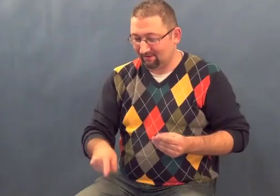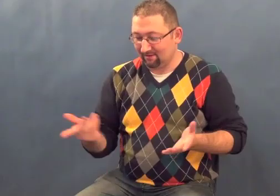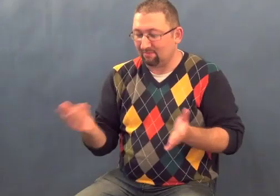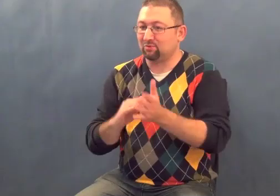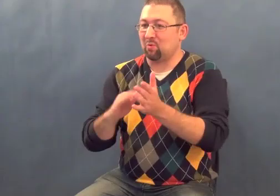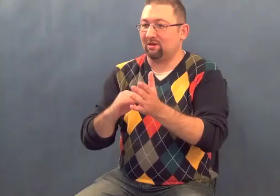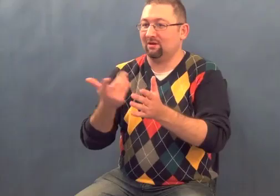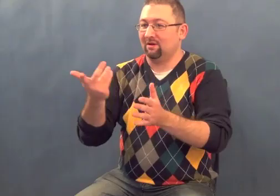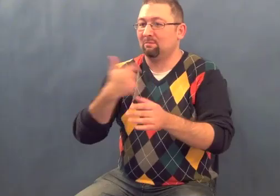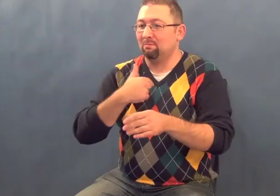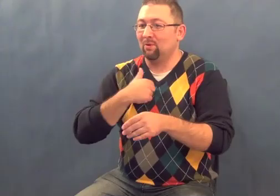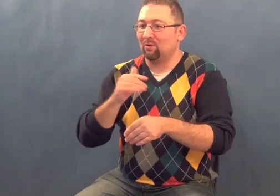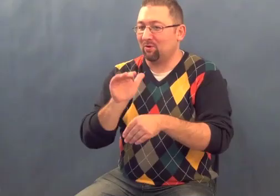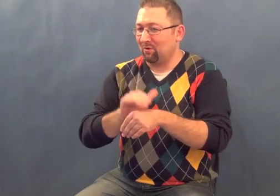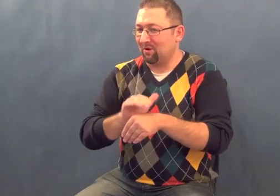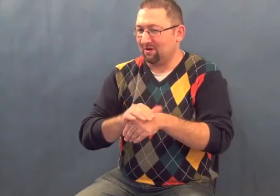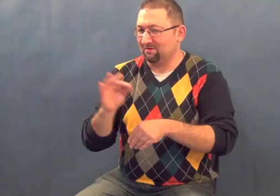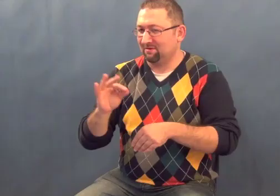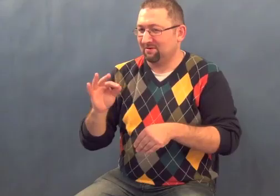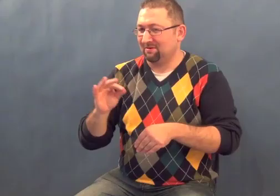Na przykład, moja koleżanka w środę...